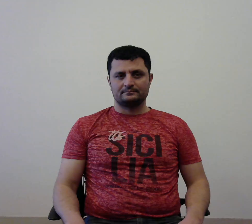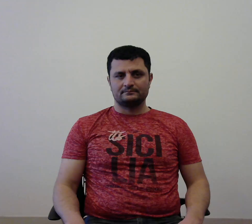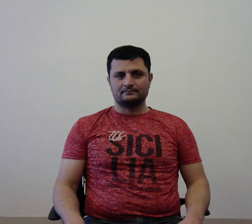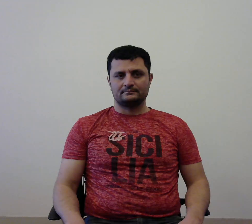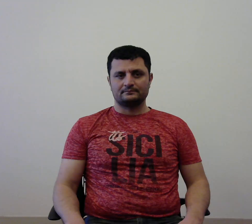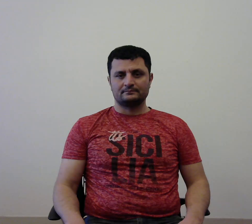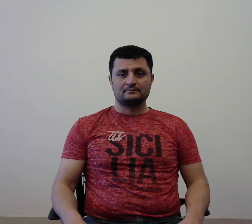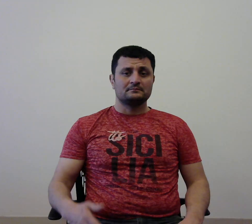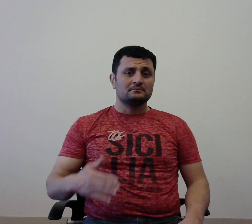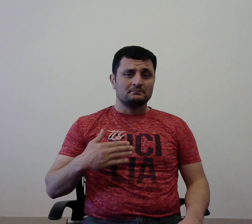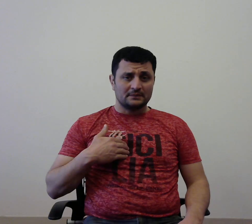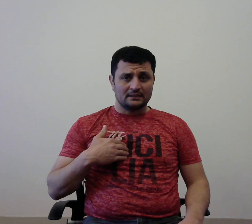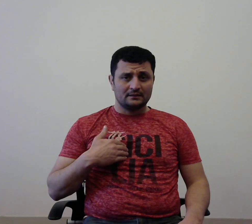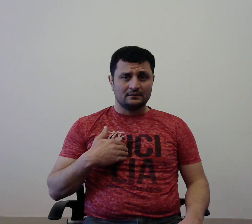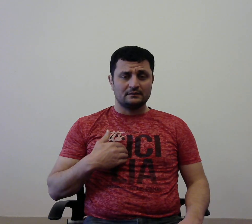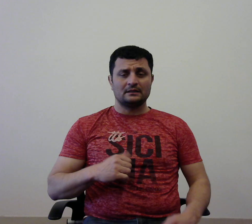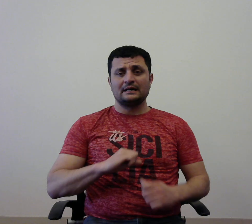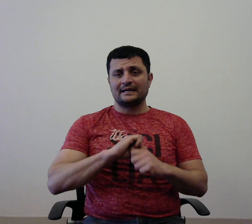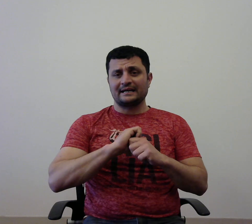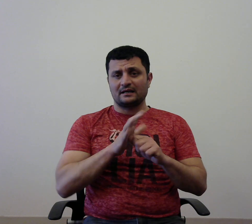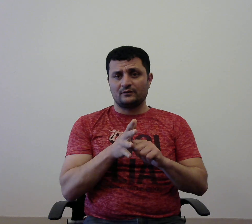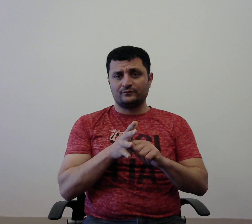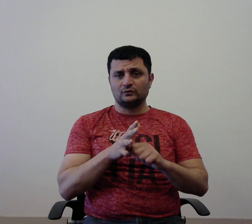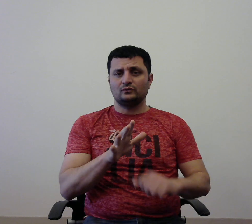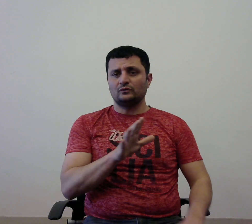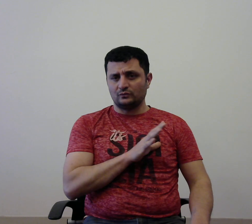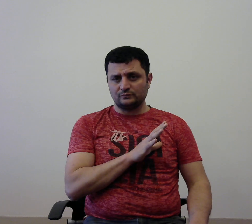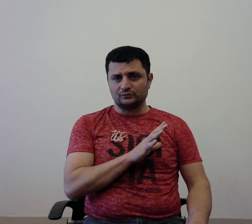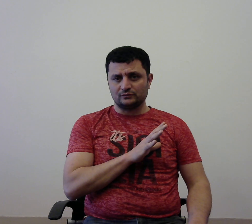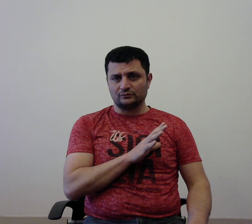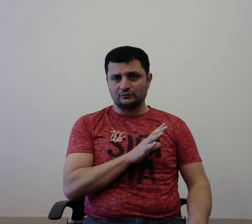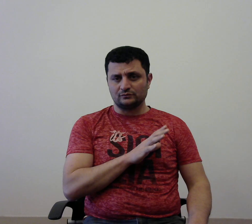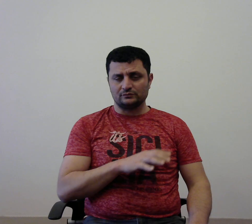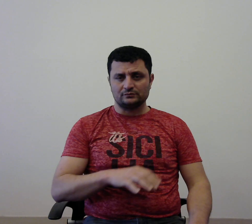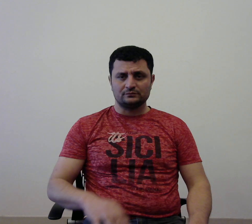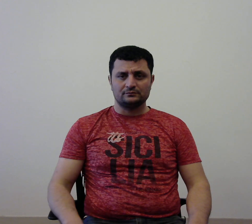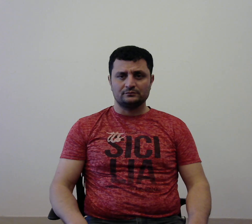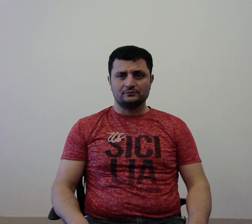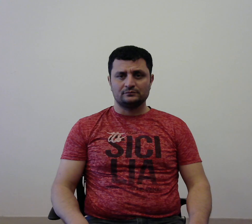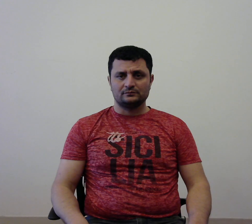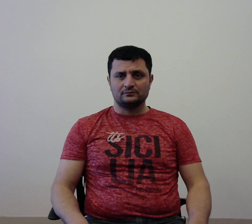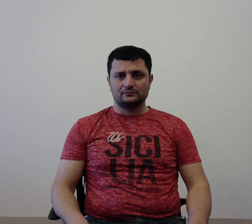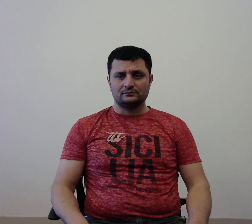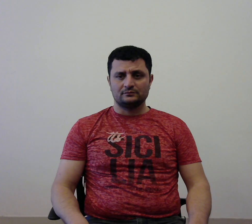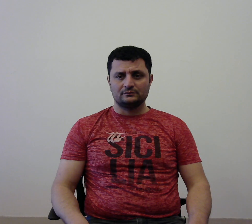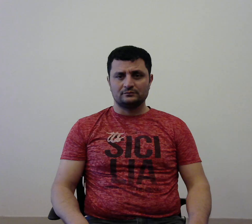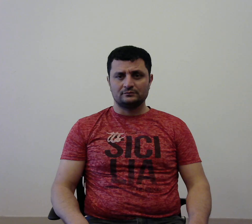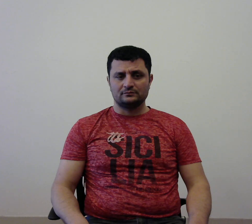Mən Covid-ə tutulmuşam